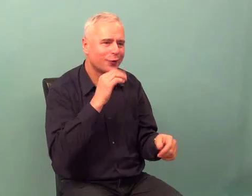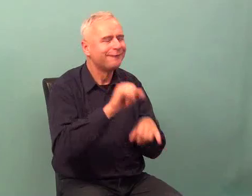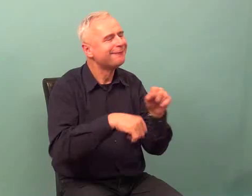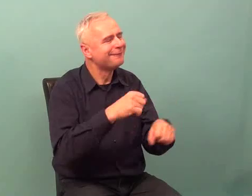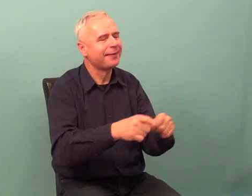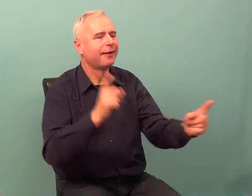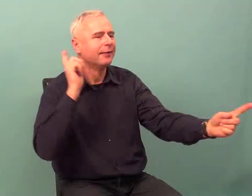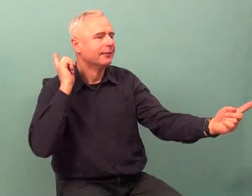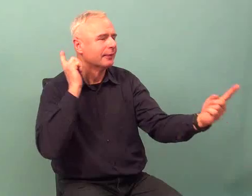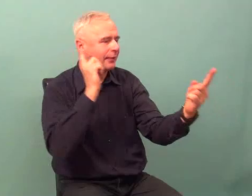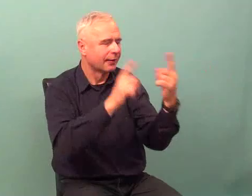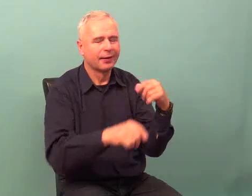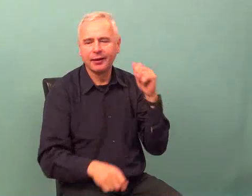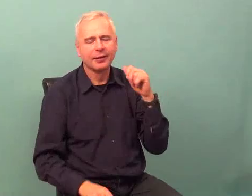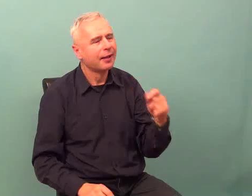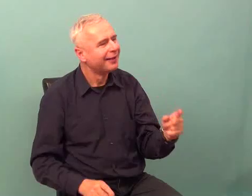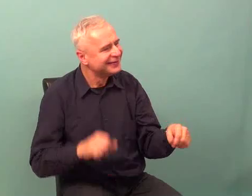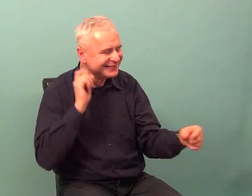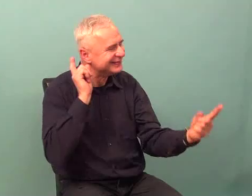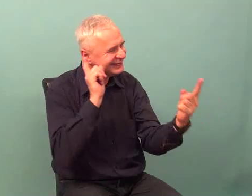Wyminęli się uśmiechając się do siebie.